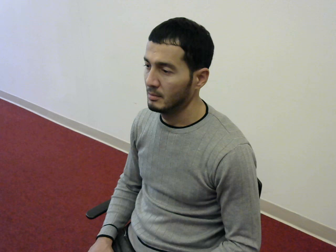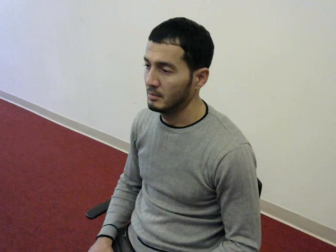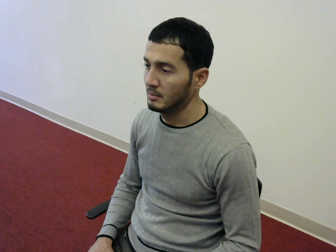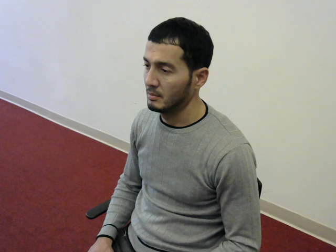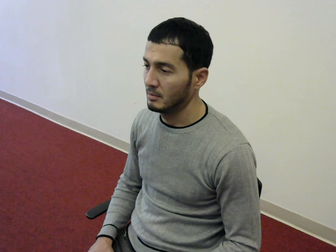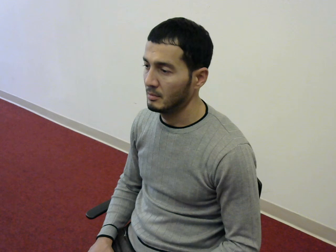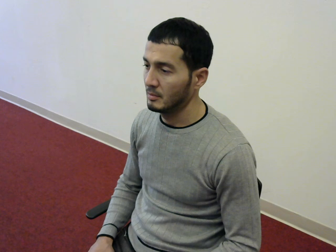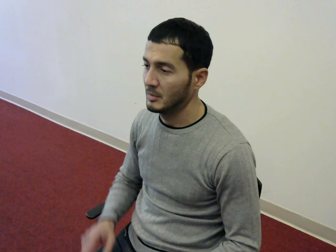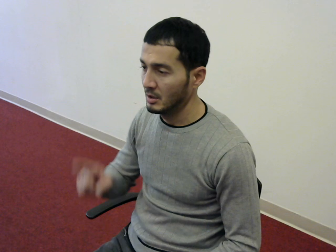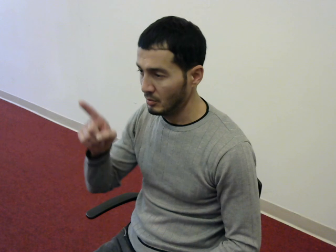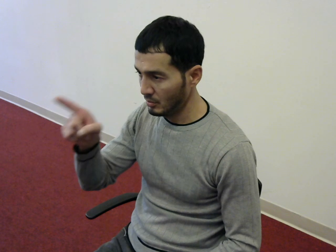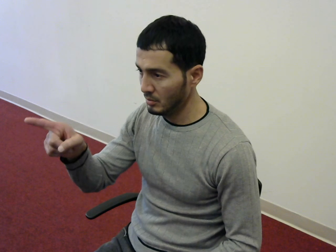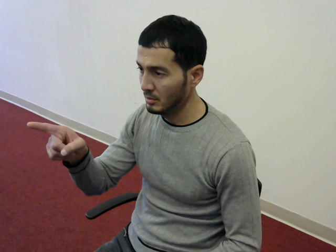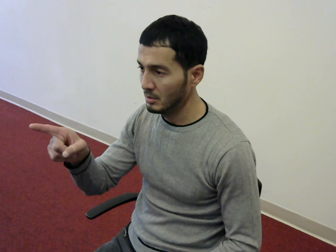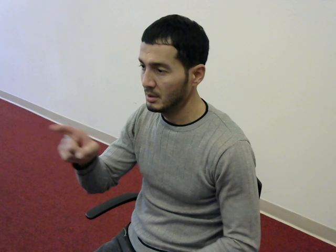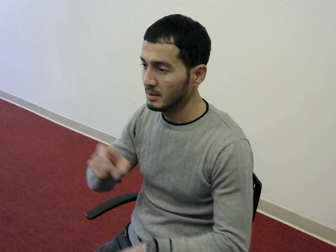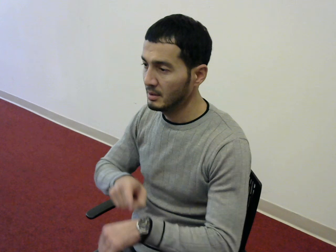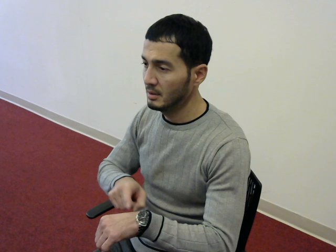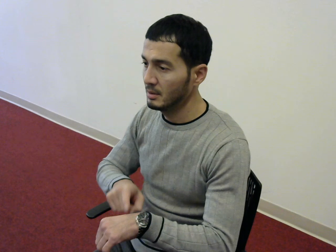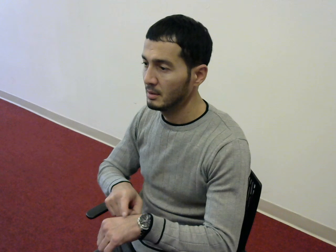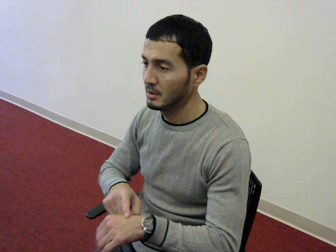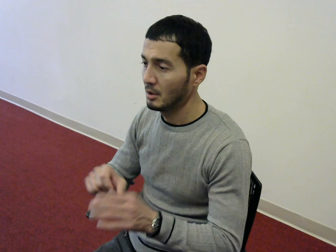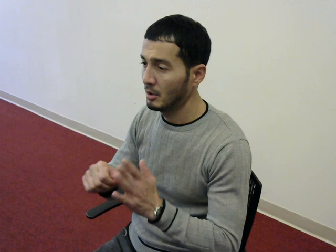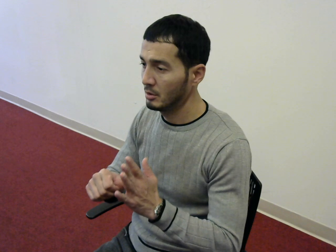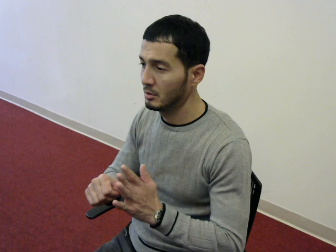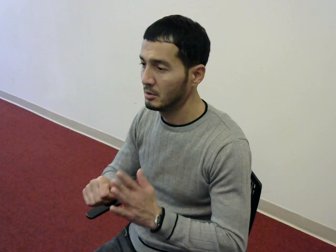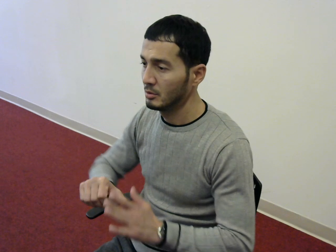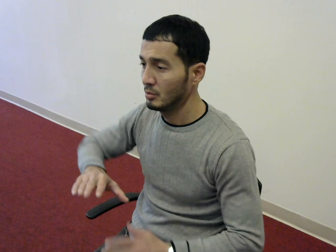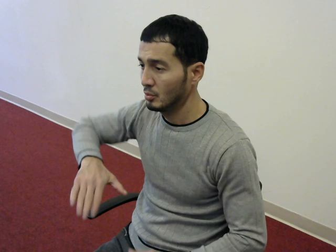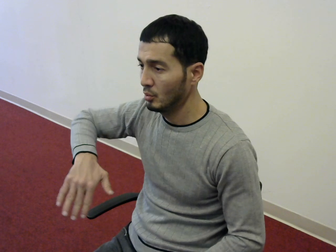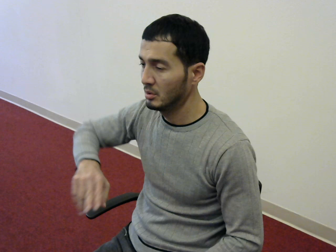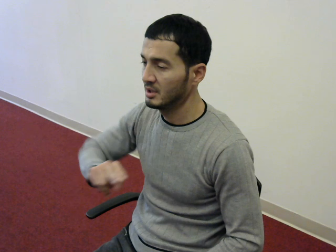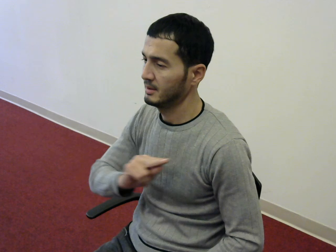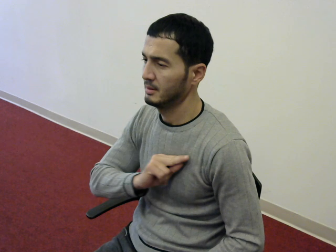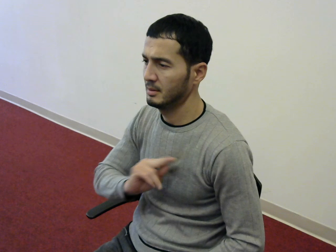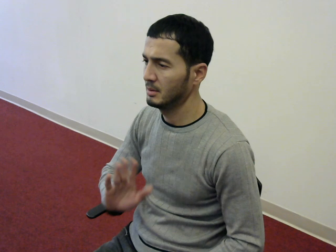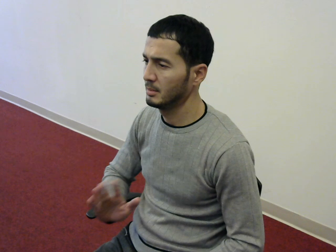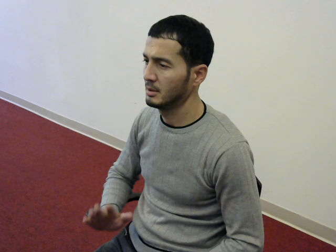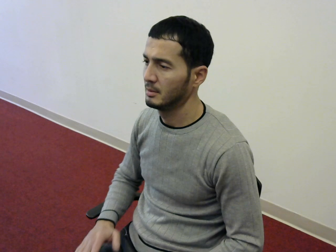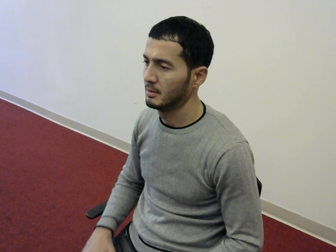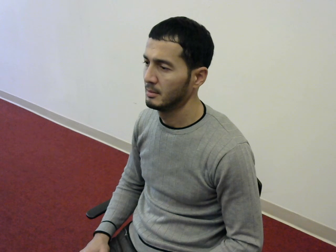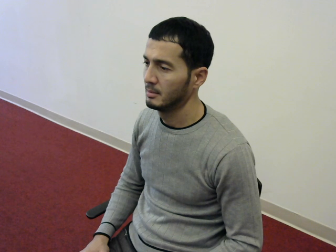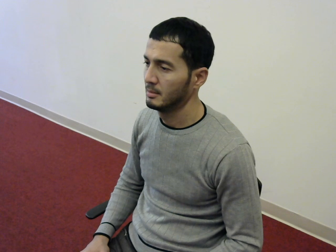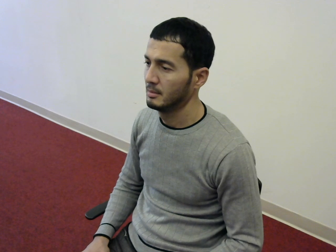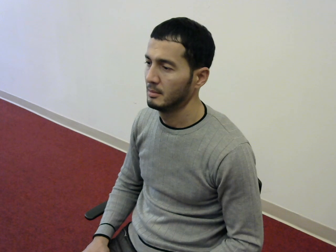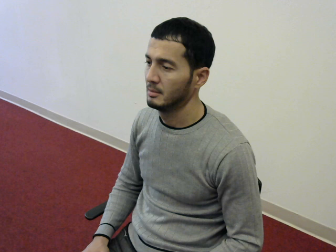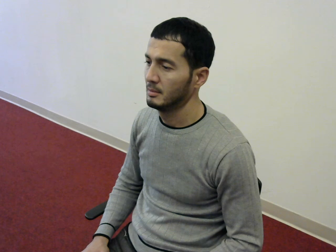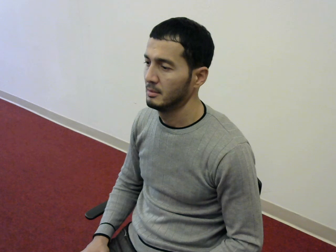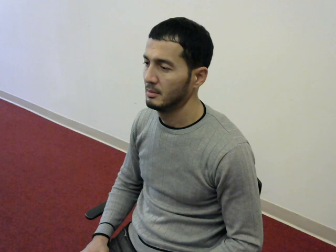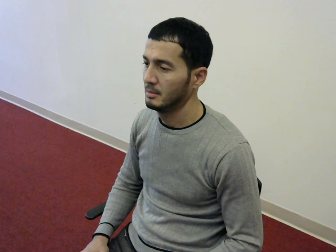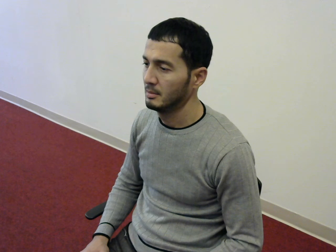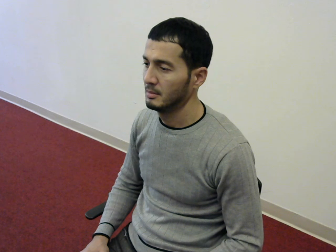O saat 6-dan sonra işləmir